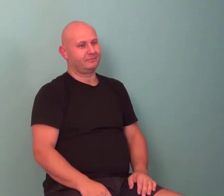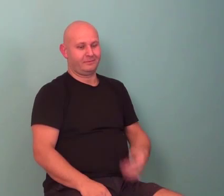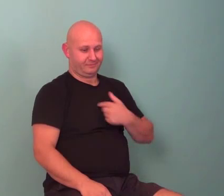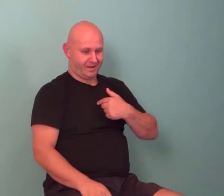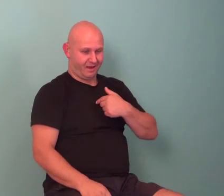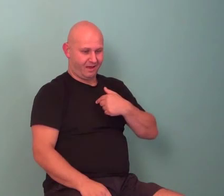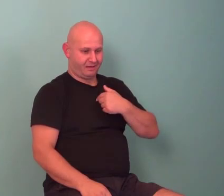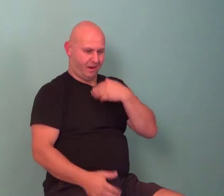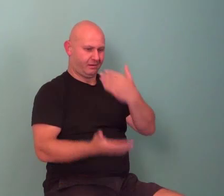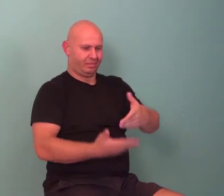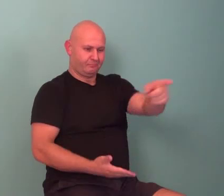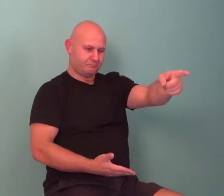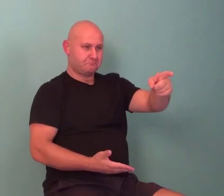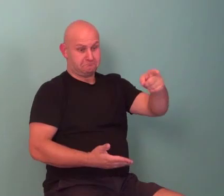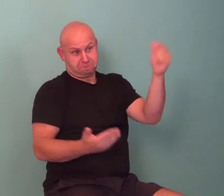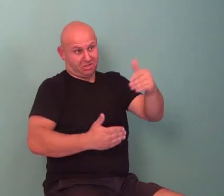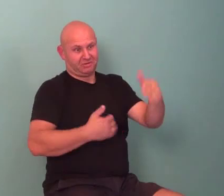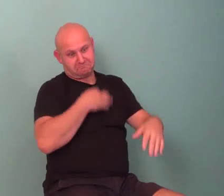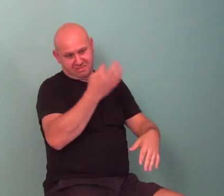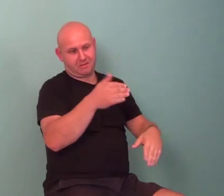Ja przyznaję, może ciebie zapytam.